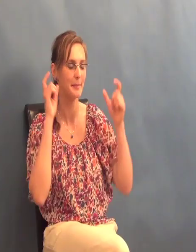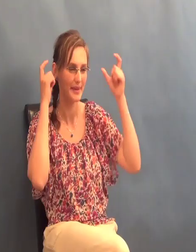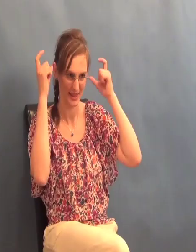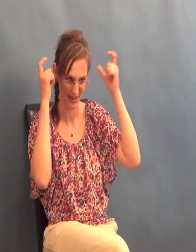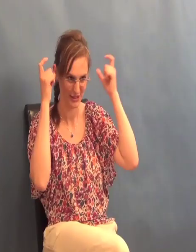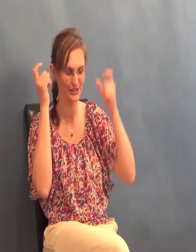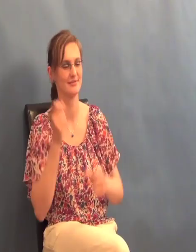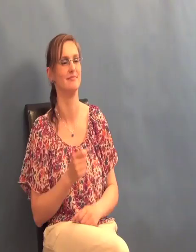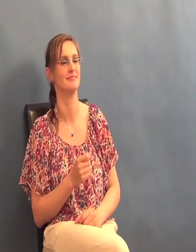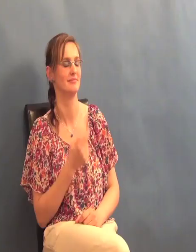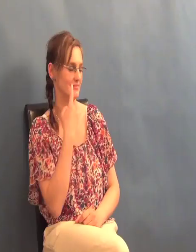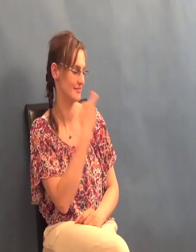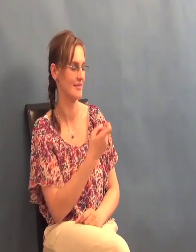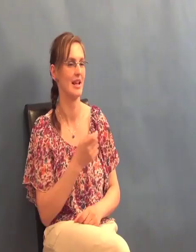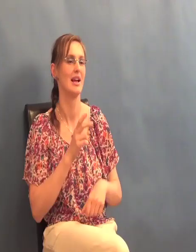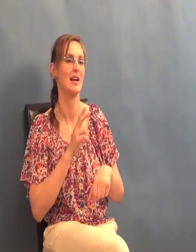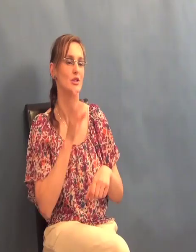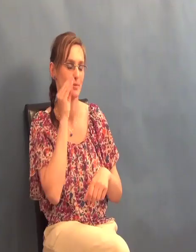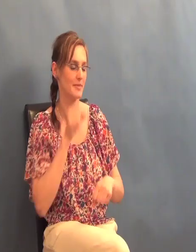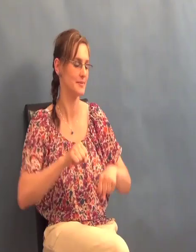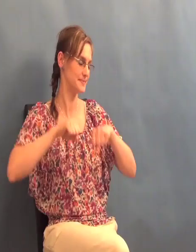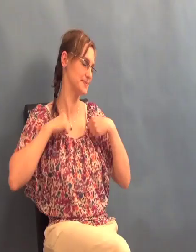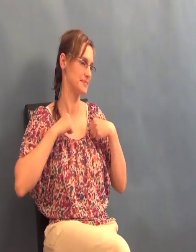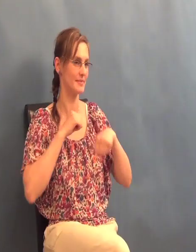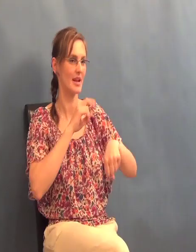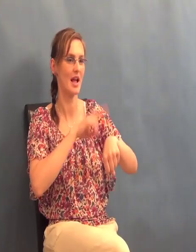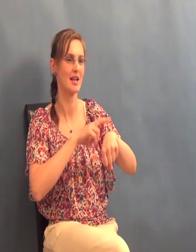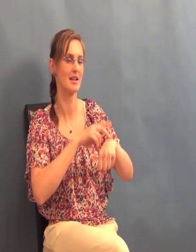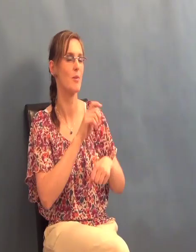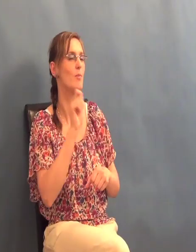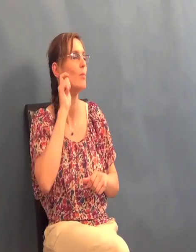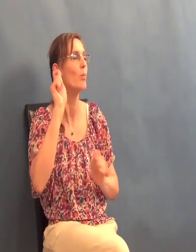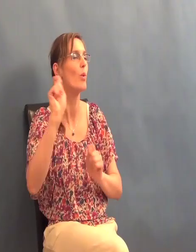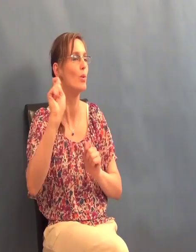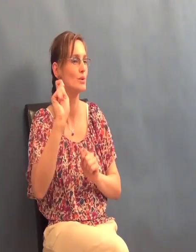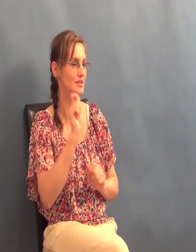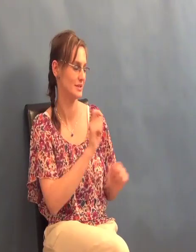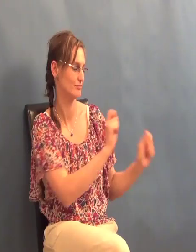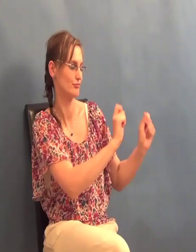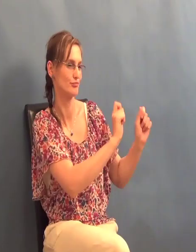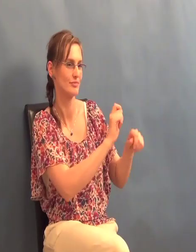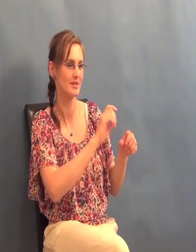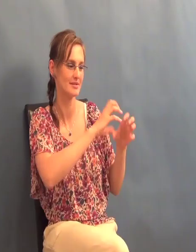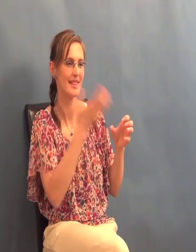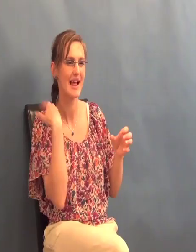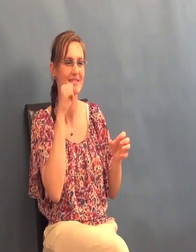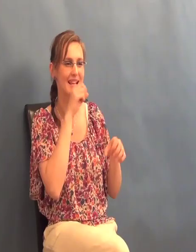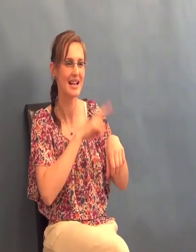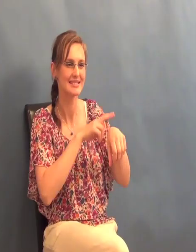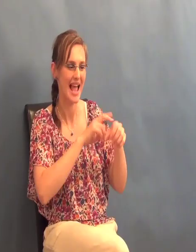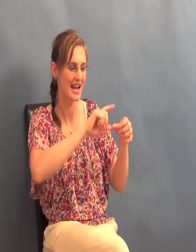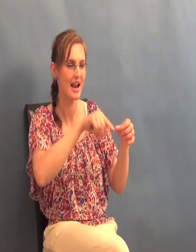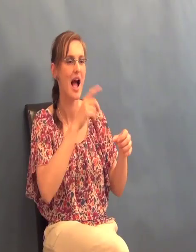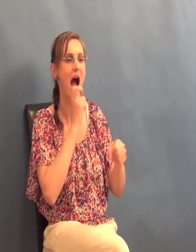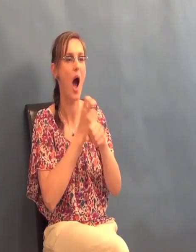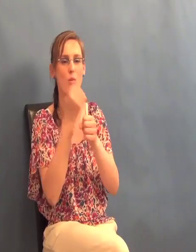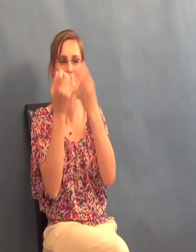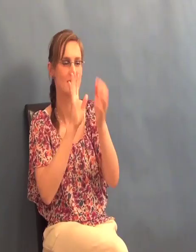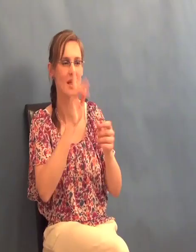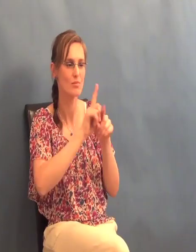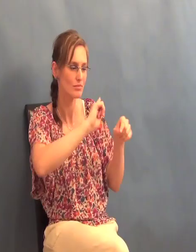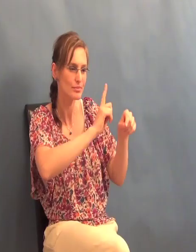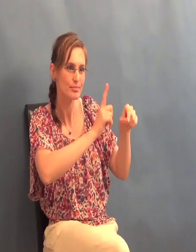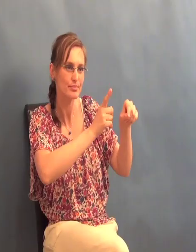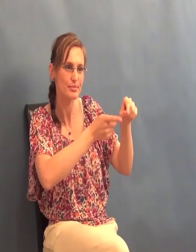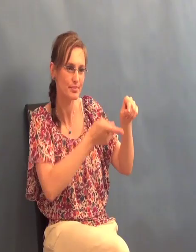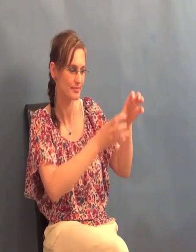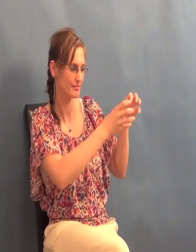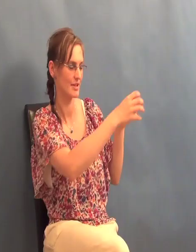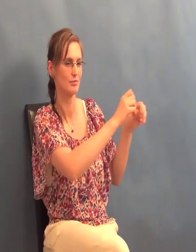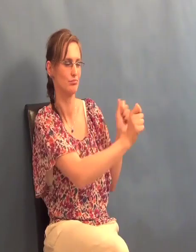Myszka Miki, widać, że śpi przykryta kołdrą, a obok dzwoni budzik, taki dawny, stary zegar, nie automatyczny, tylko mechaniczny ze wskazówkami.